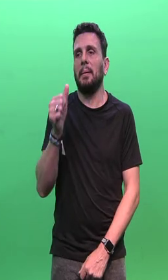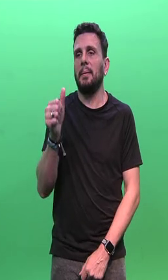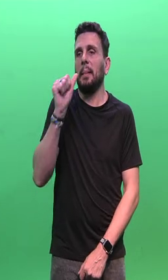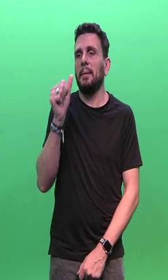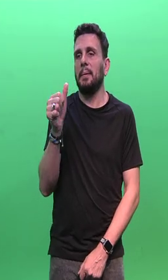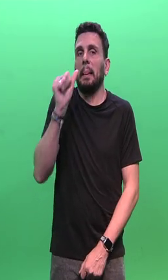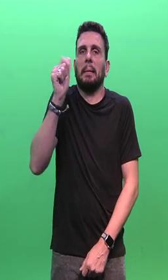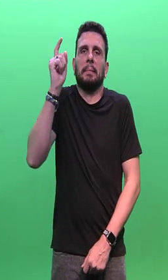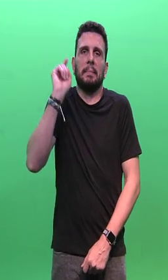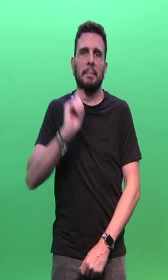Bec ocasionalment.